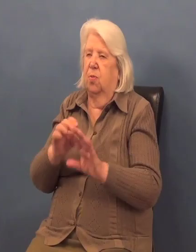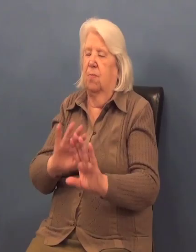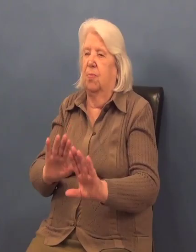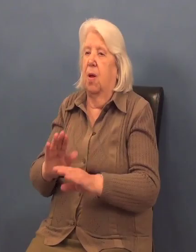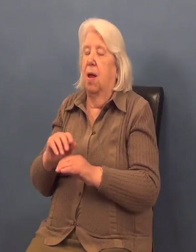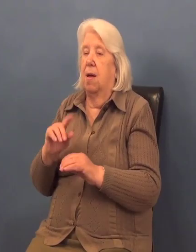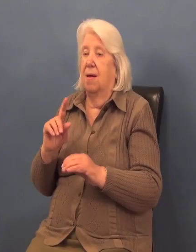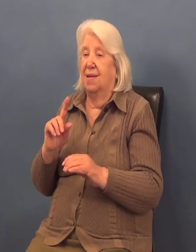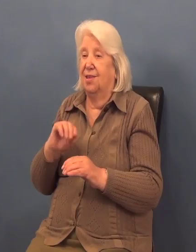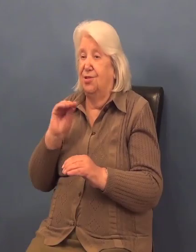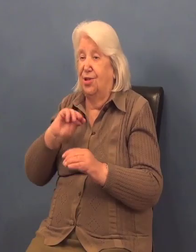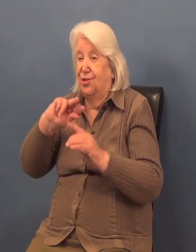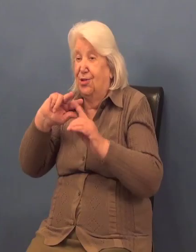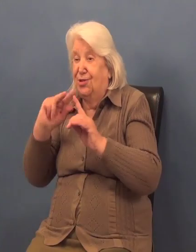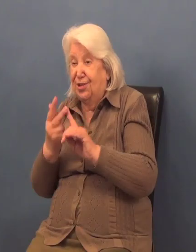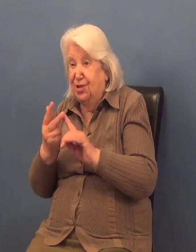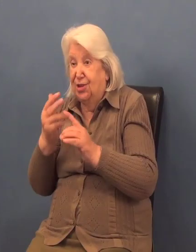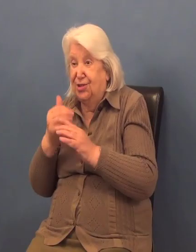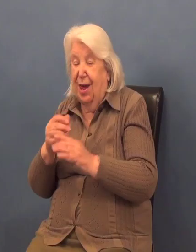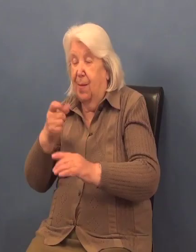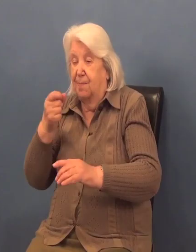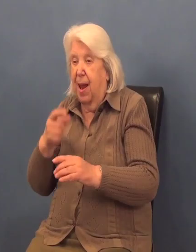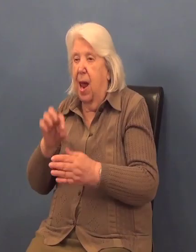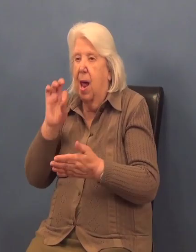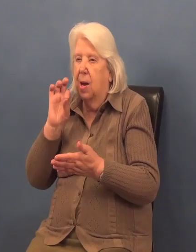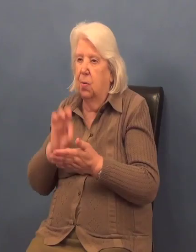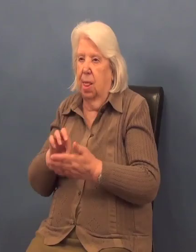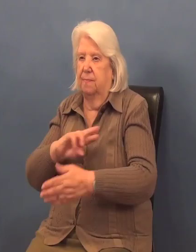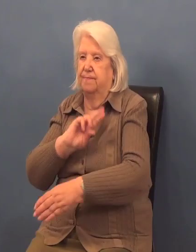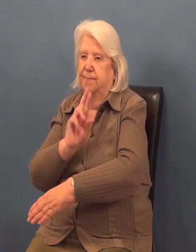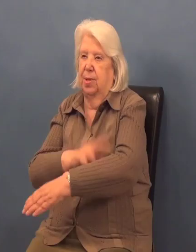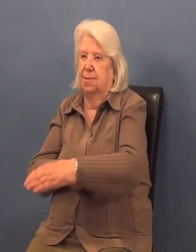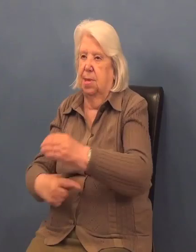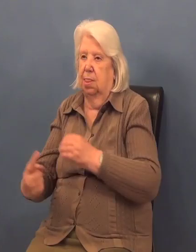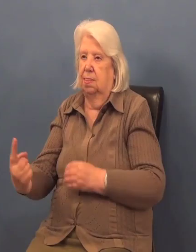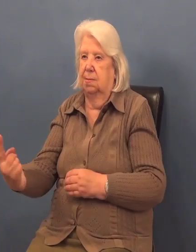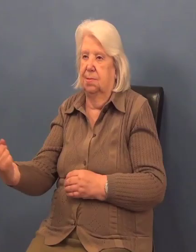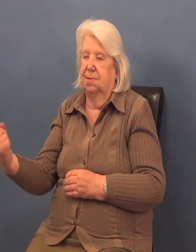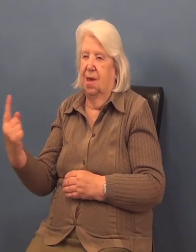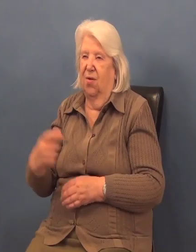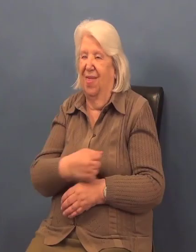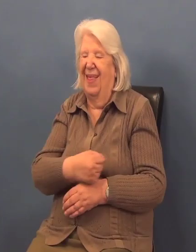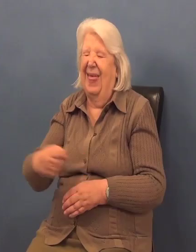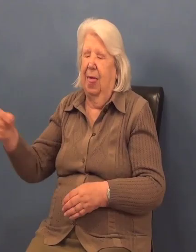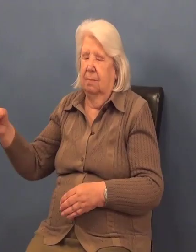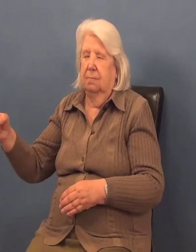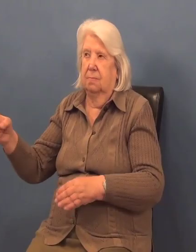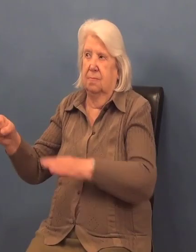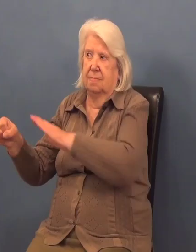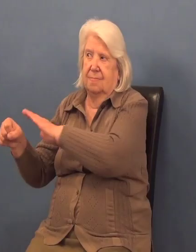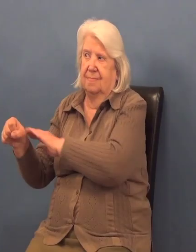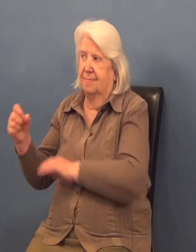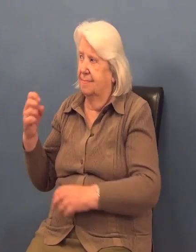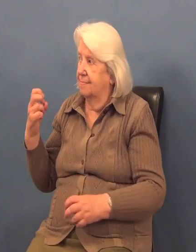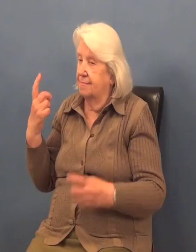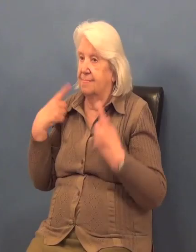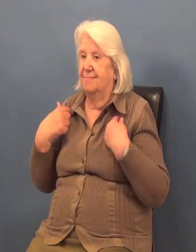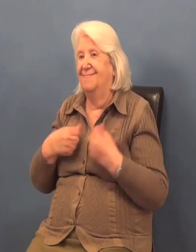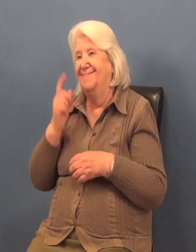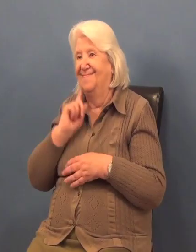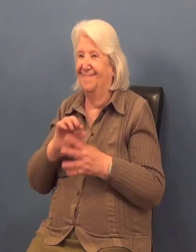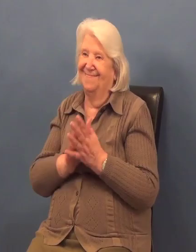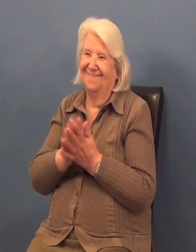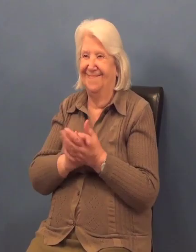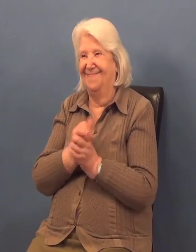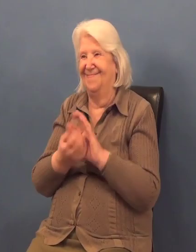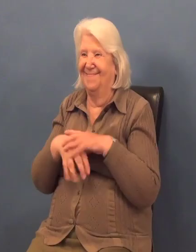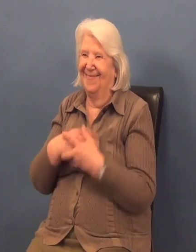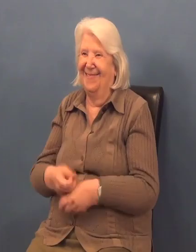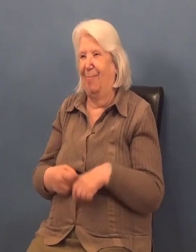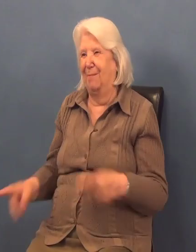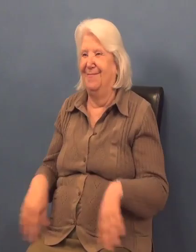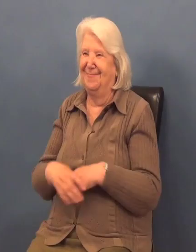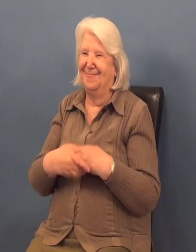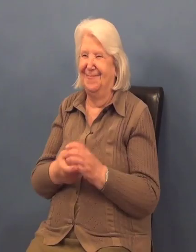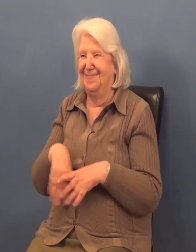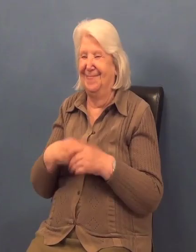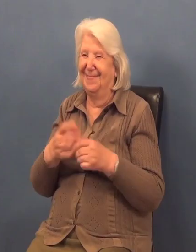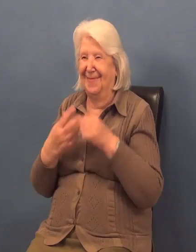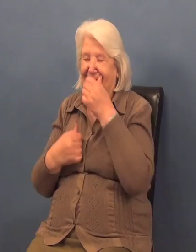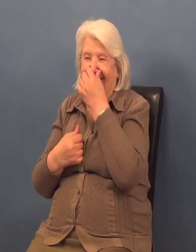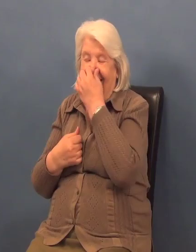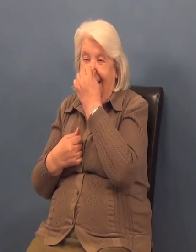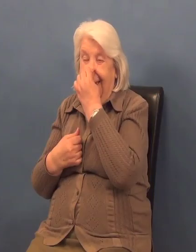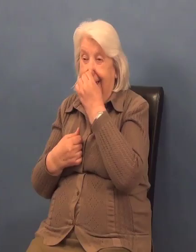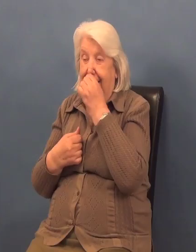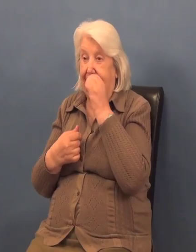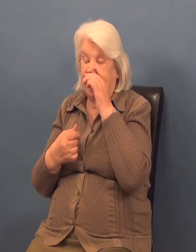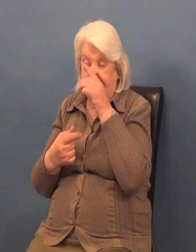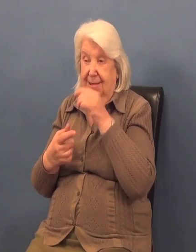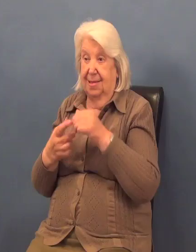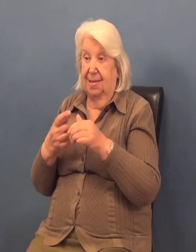I jeszcze raz, po raz trzeci, chce rzucać, ale akurat zjawia się policjant. Podchodzi i łapie chłopca za rękę. Chłopiec udaje, że nic nie robił, odrzuca kamienie.